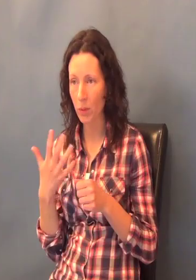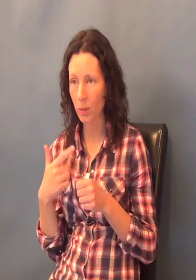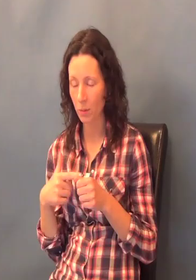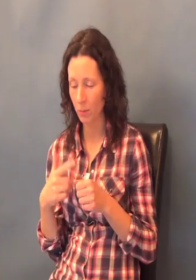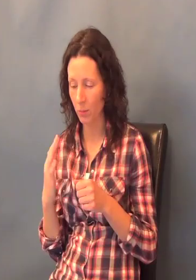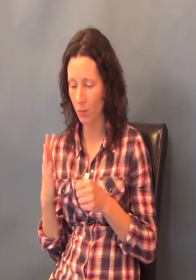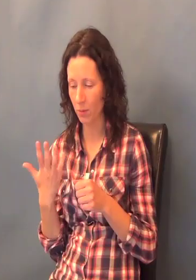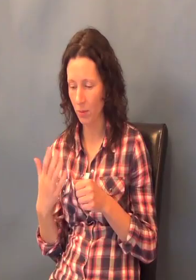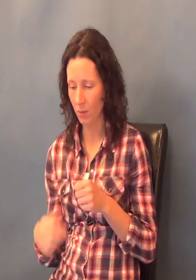Dwudziesty piąty?